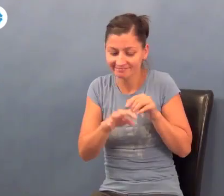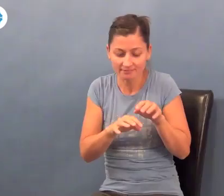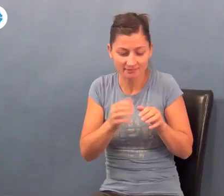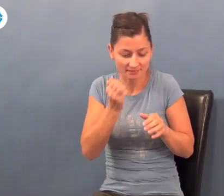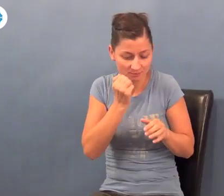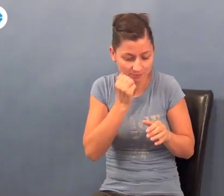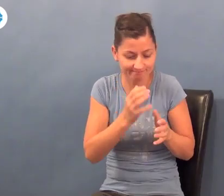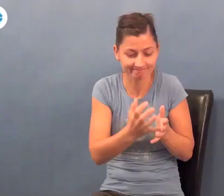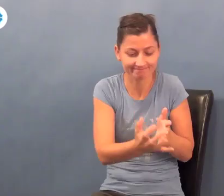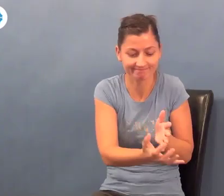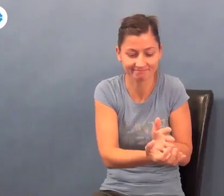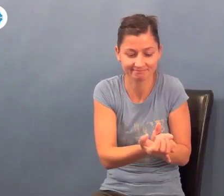Zabrał kosz z jabłkami.